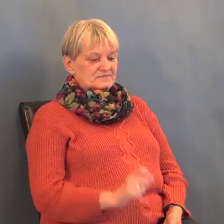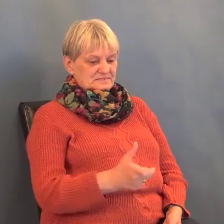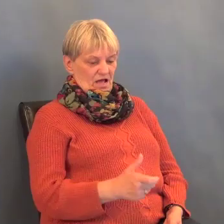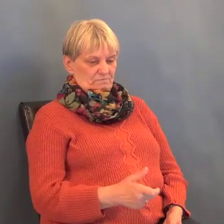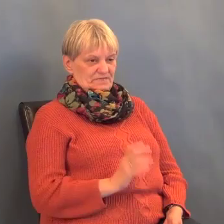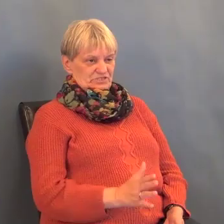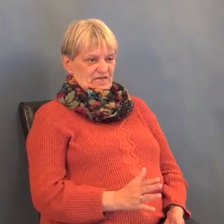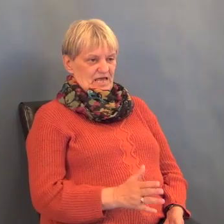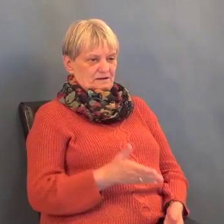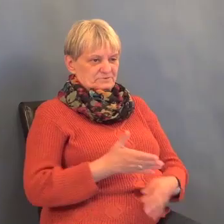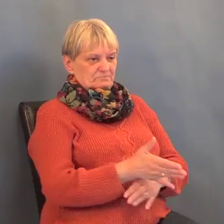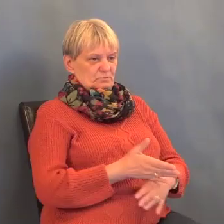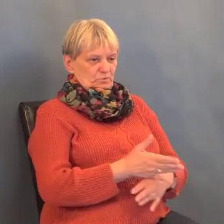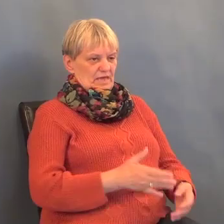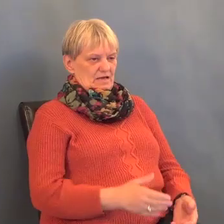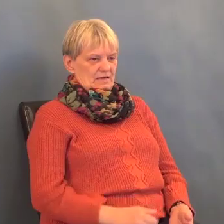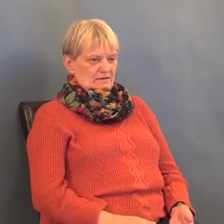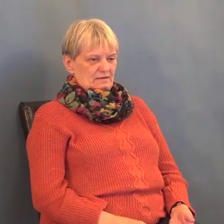Co będzie jak popiłuje?